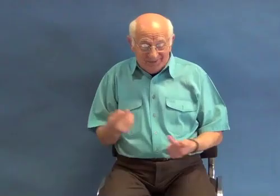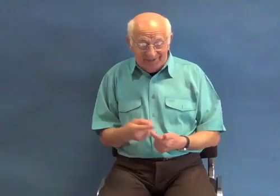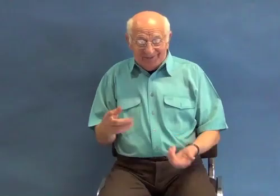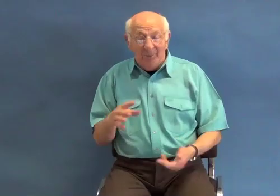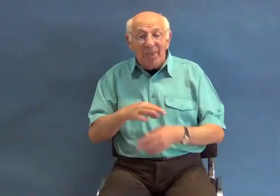Nie pasuje.